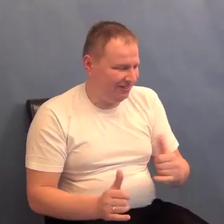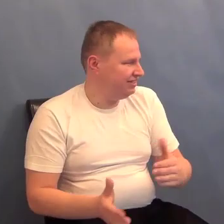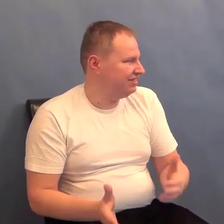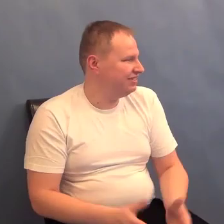Inne.